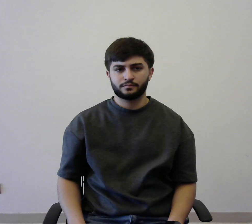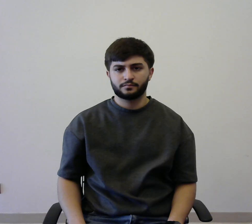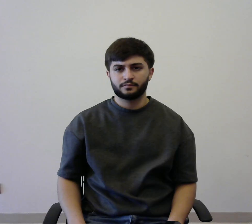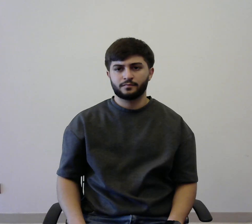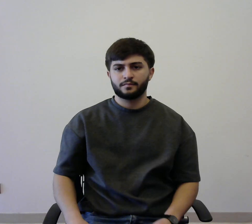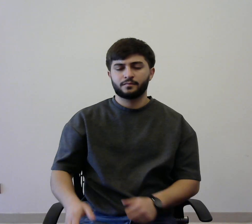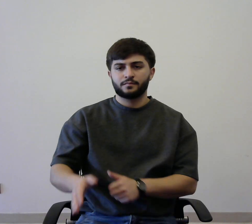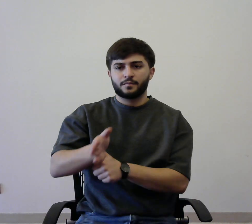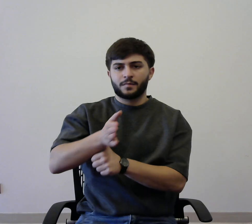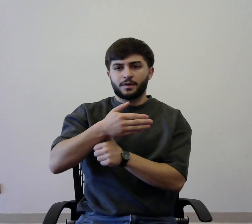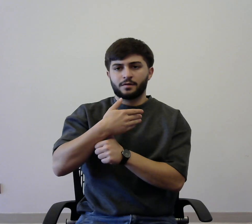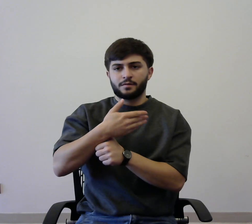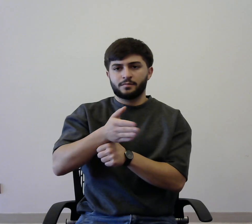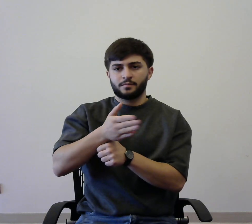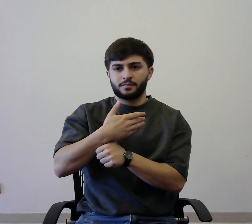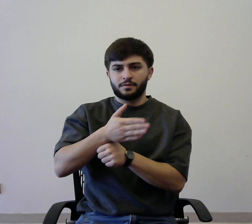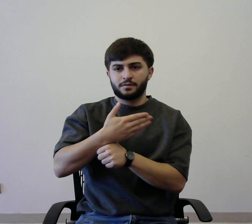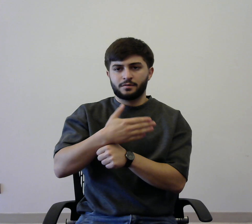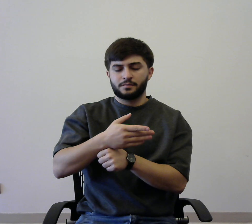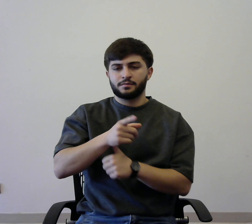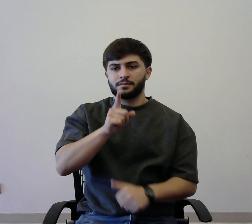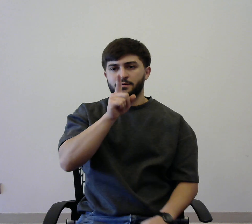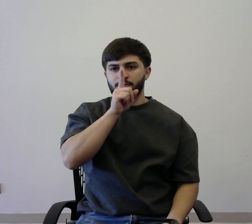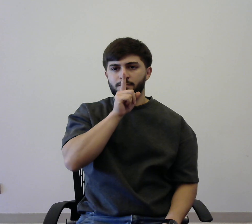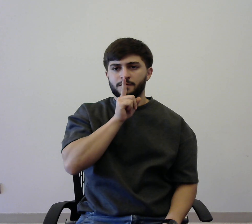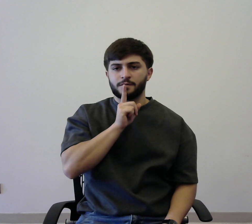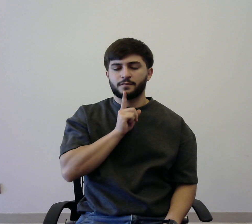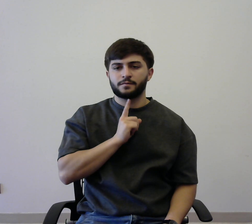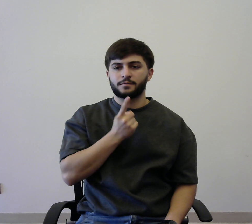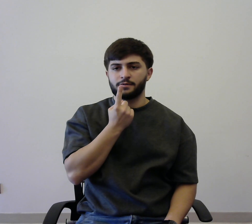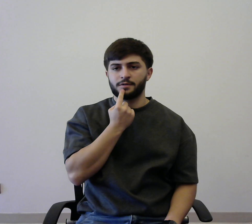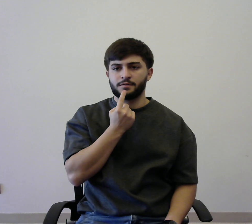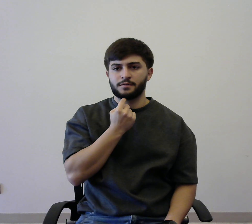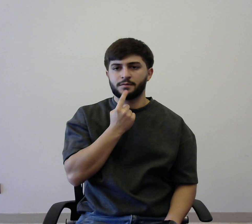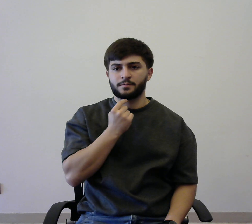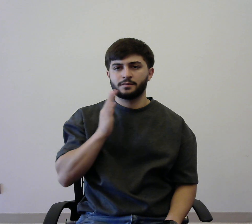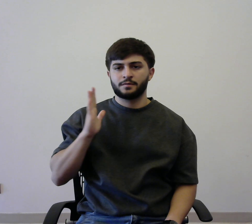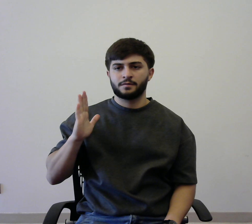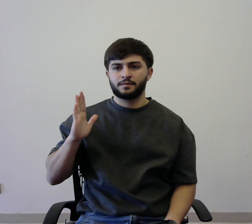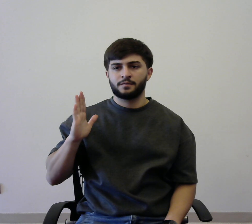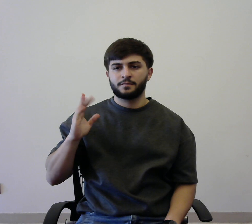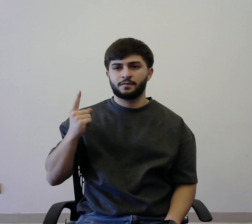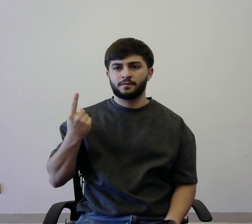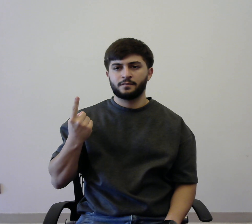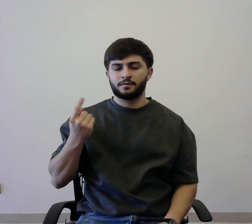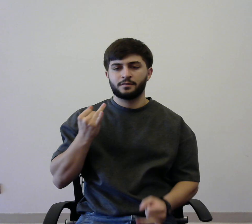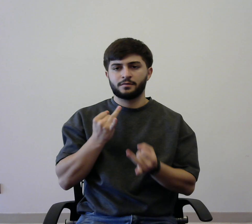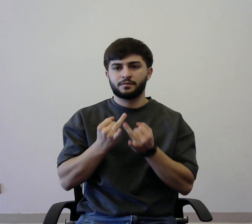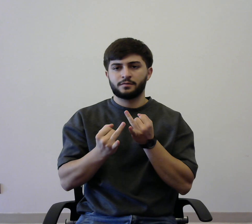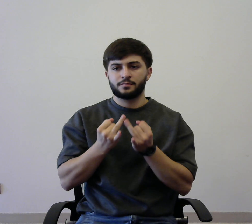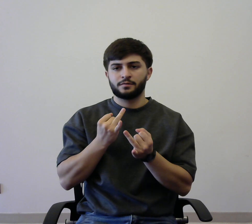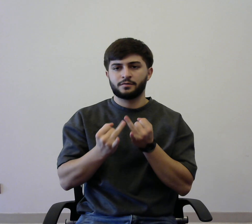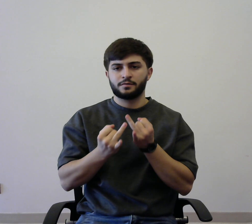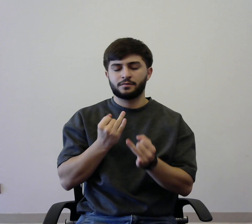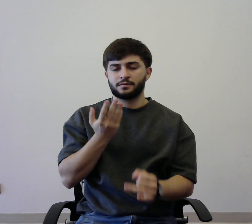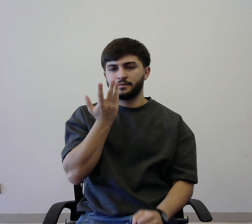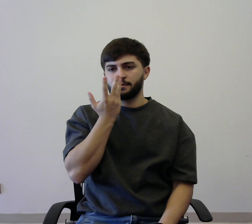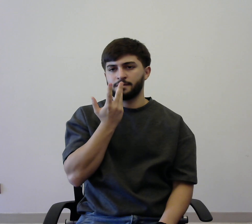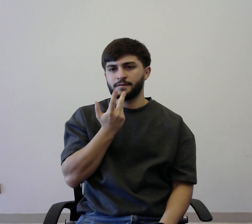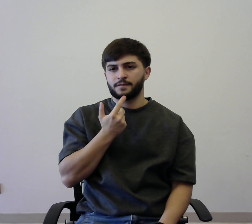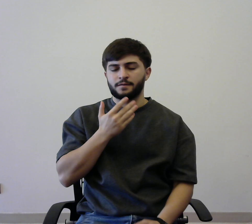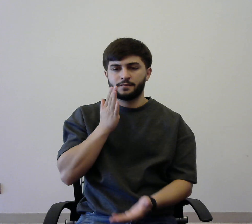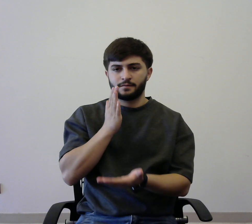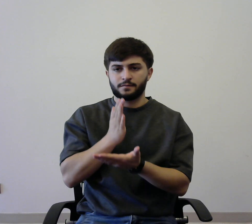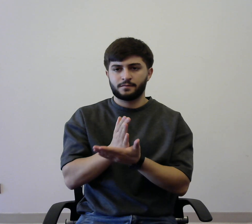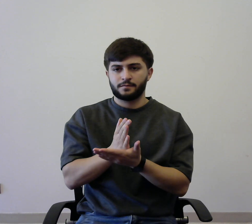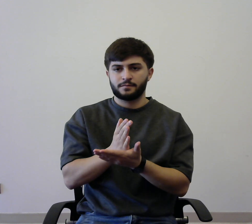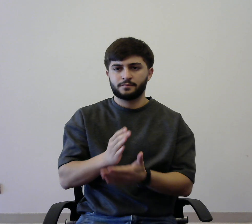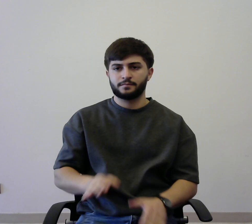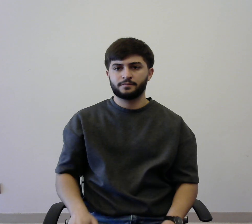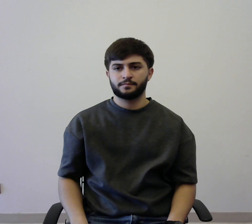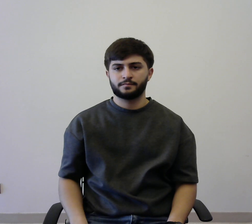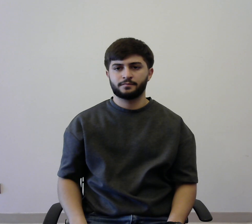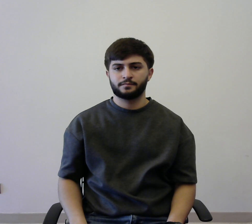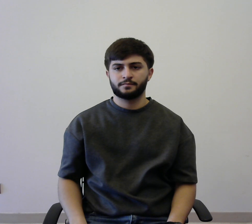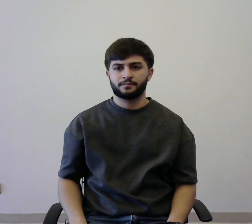Bayrağımızda mavi, qırmızı və yaşıl rənglər var